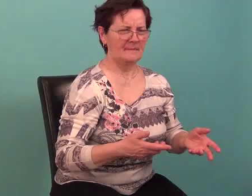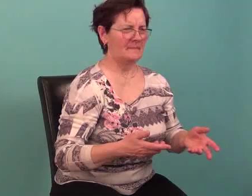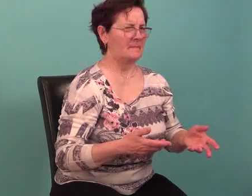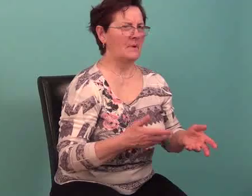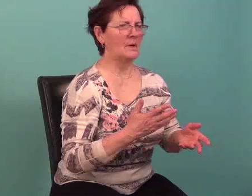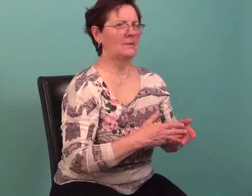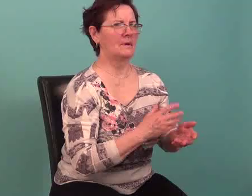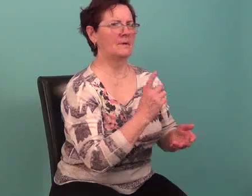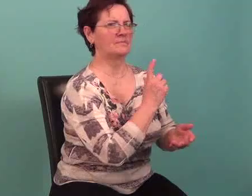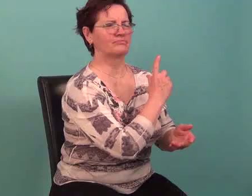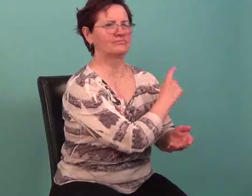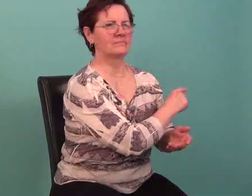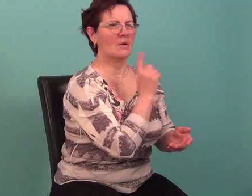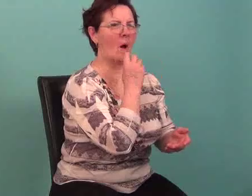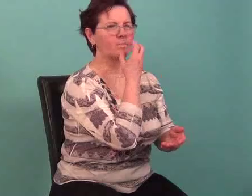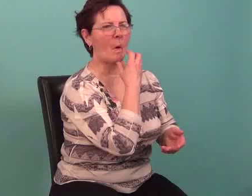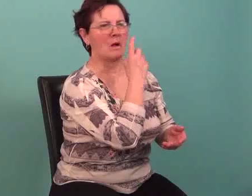A chłopcy poszli dalej jedząc gruszki.